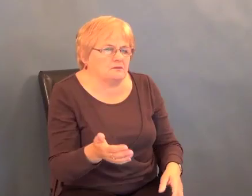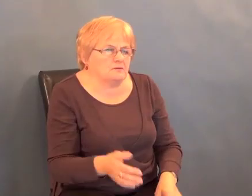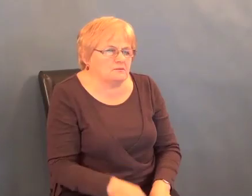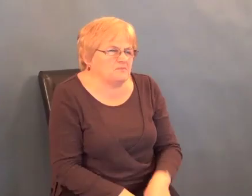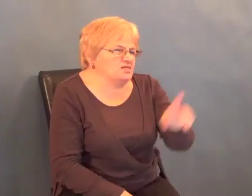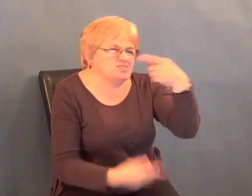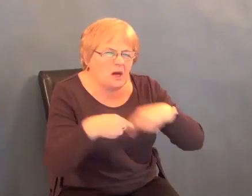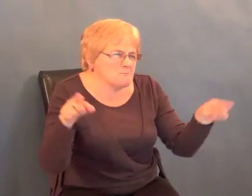Tobie nie pasuje!